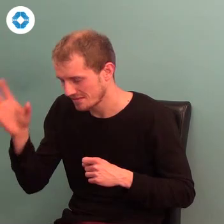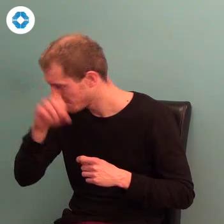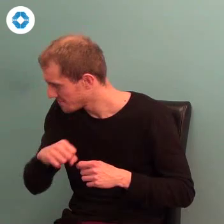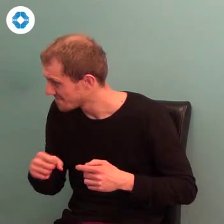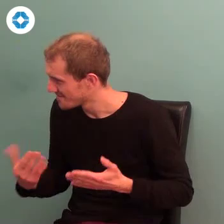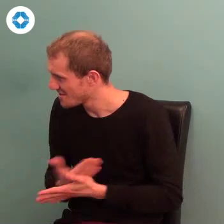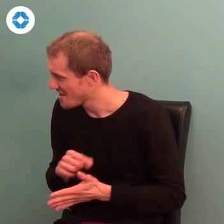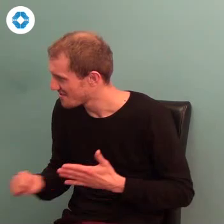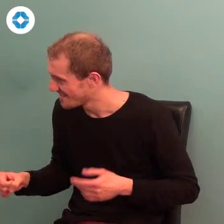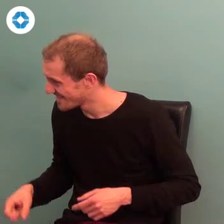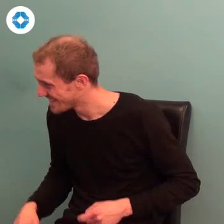Od nowa...